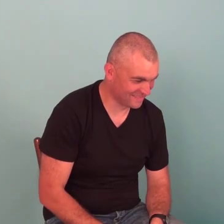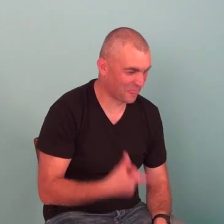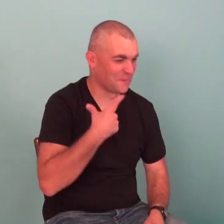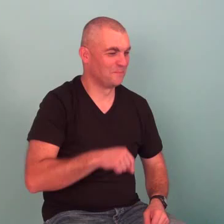Aha.